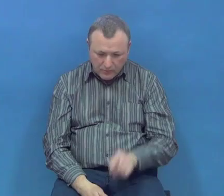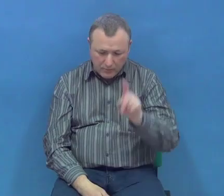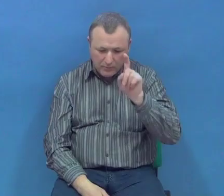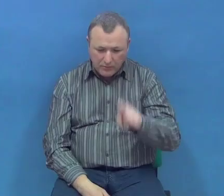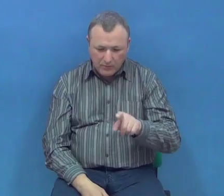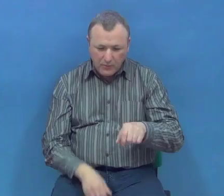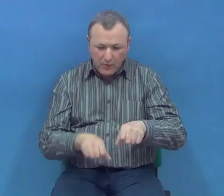Wykrzyknik.